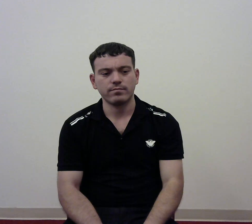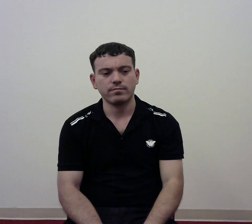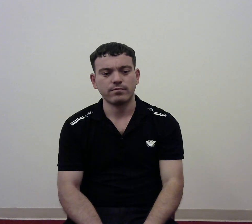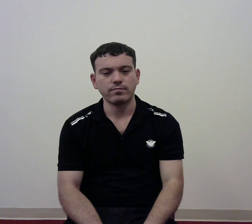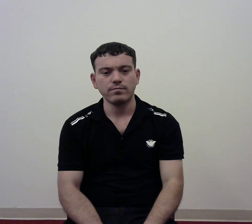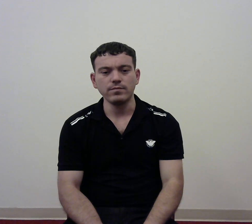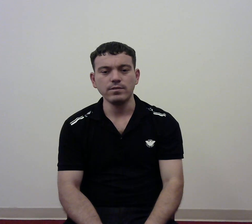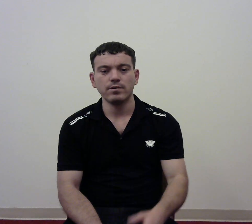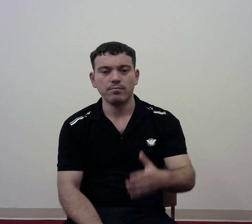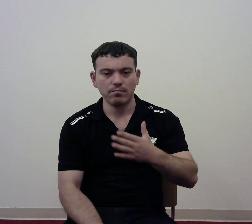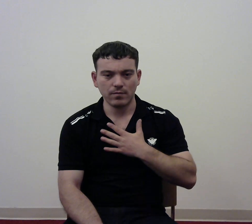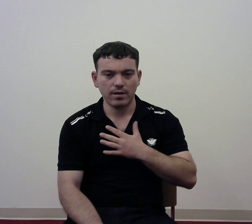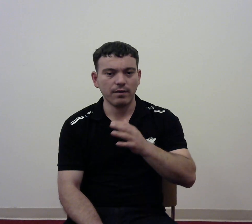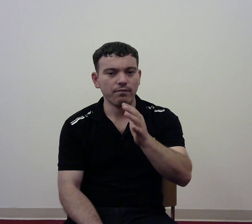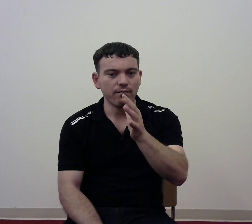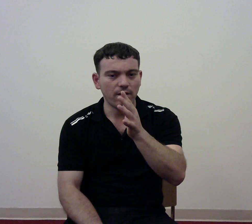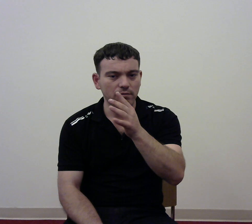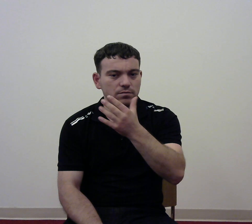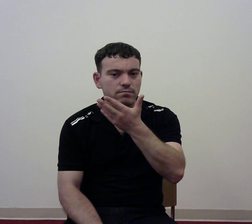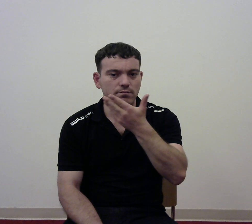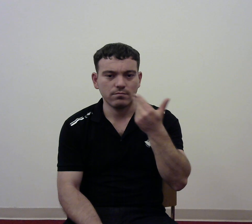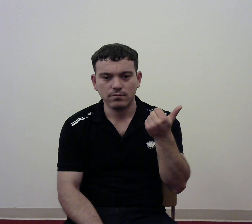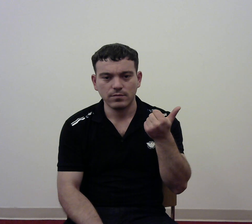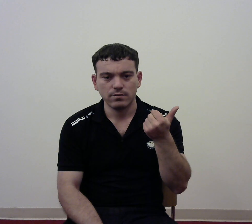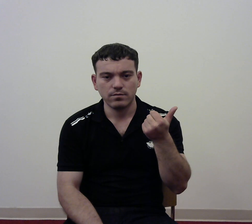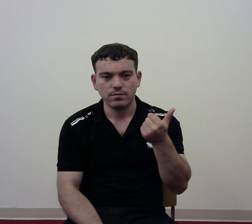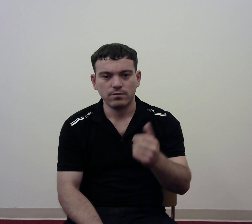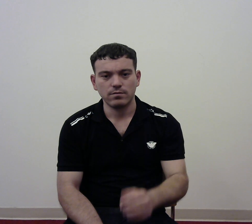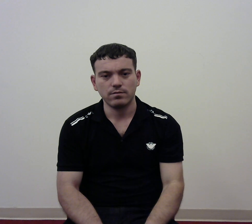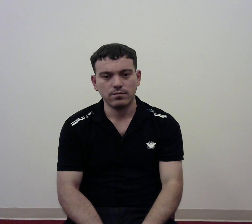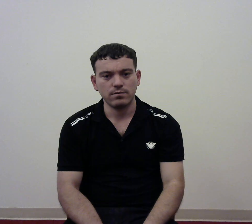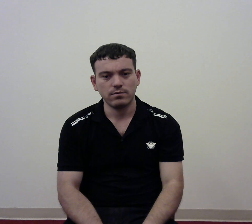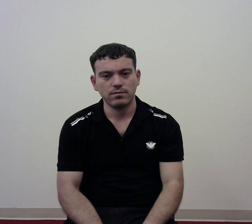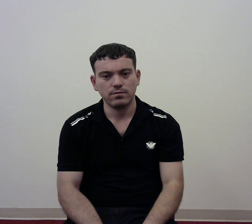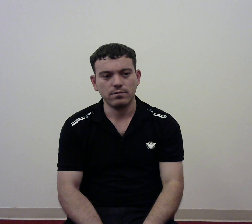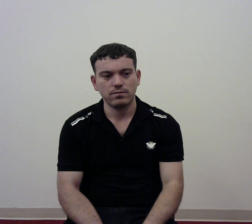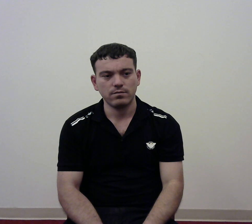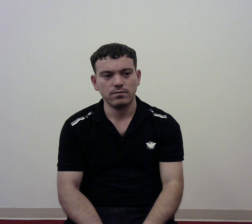Mənim vaxtım yoxdur